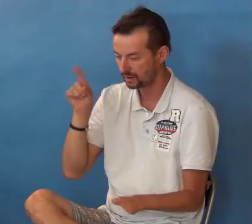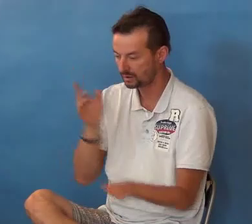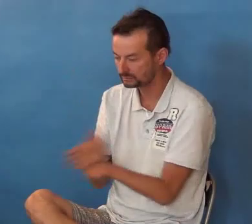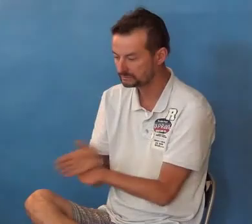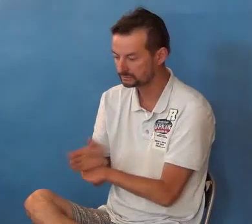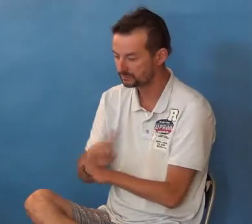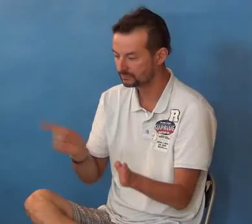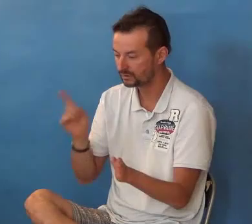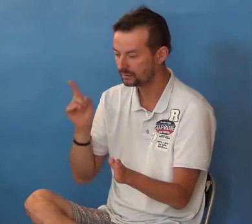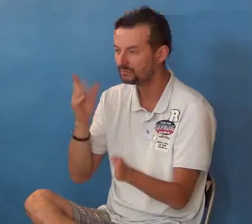Nie wolno piłować.